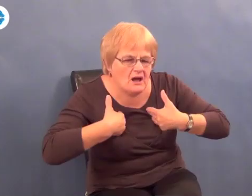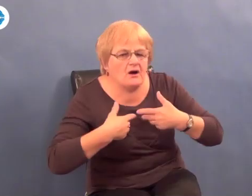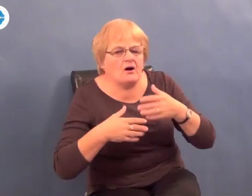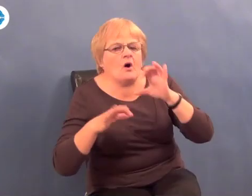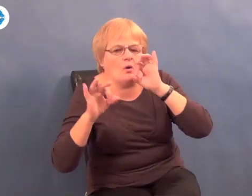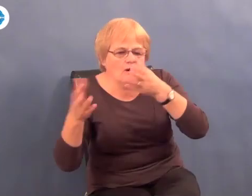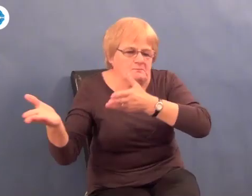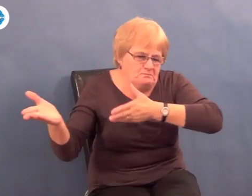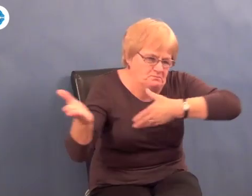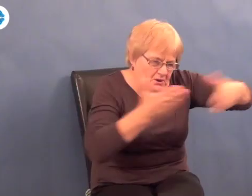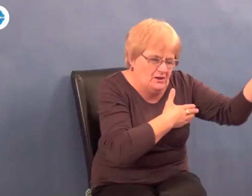Oni: okej, idź.